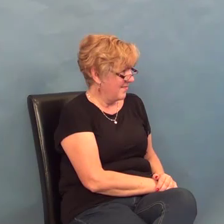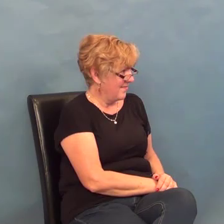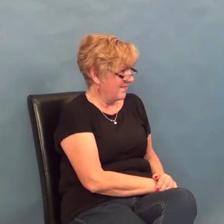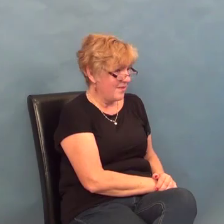Godzina.